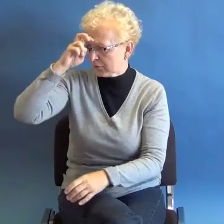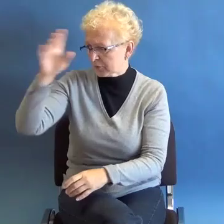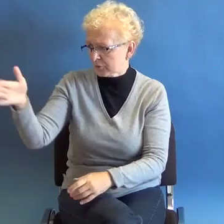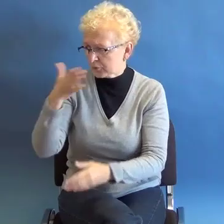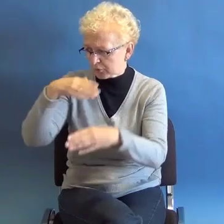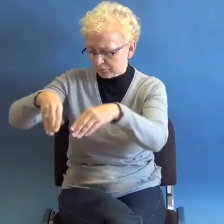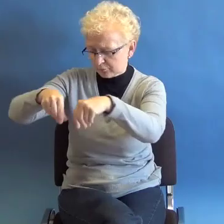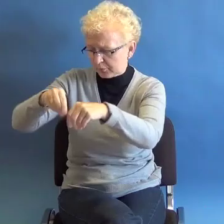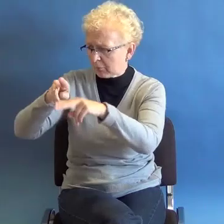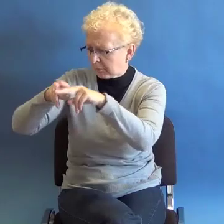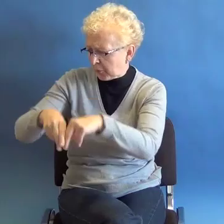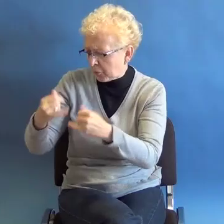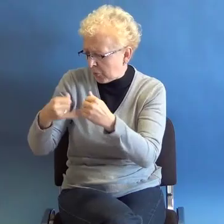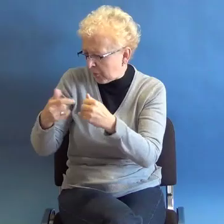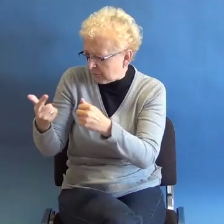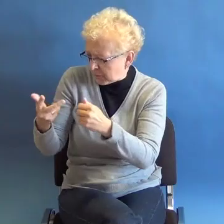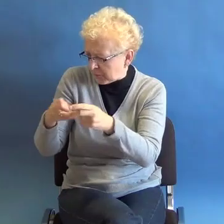Pozostały prochy i nogi.